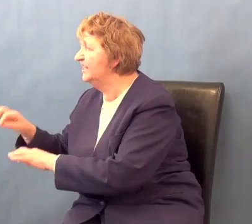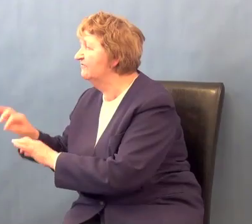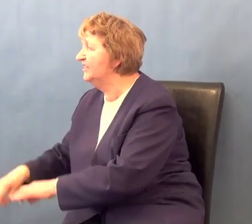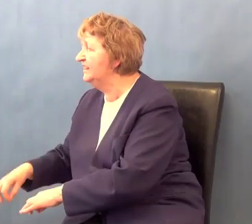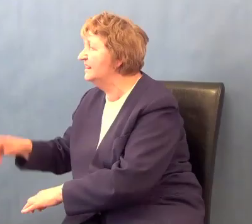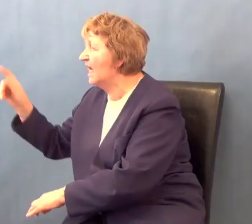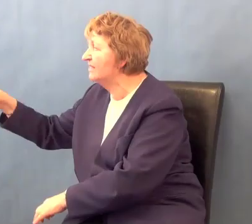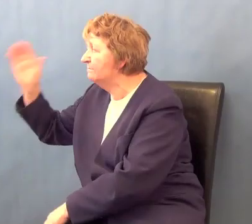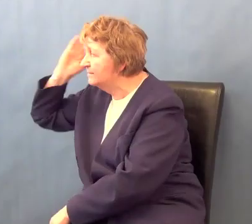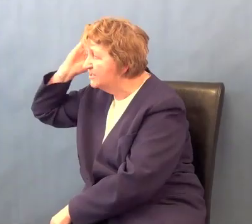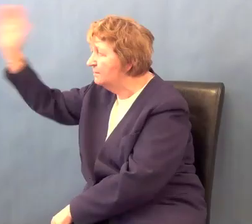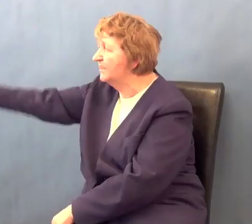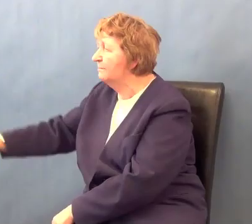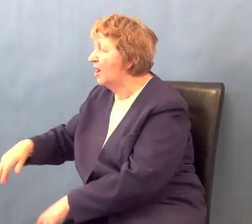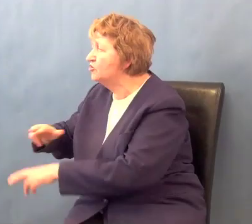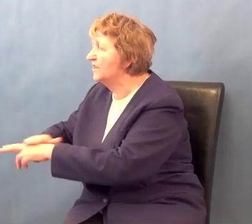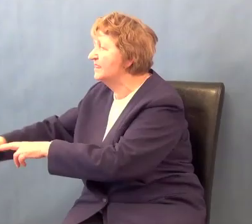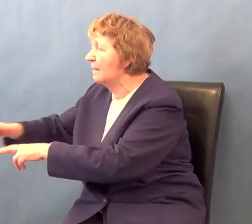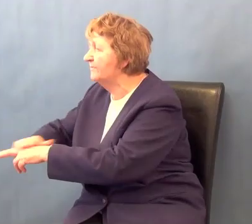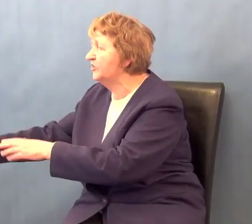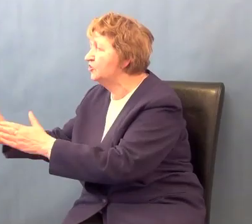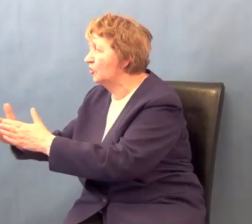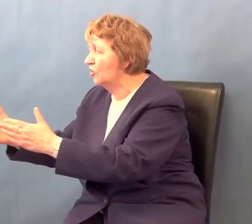A tamten poszedł na piechotę do domu.